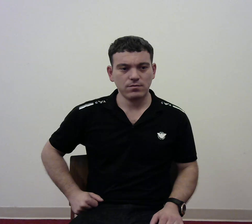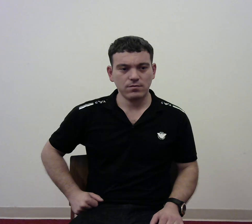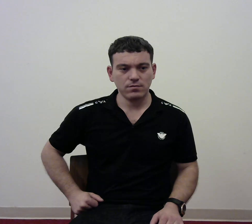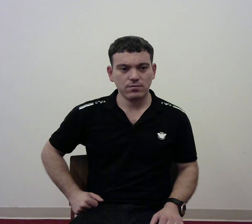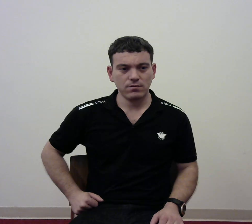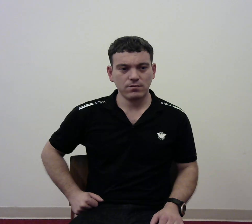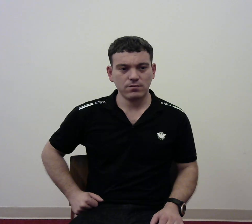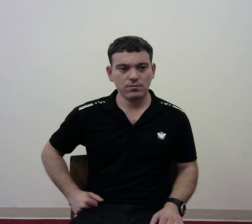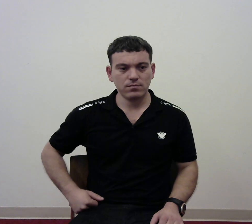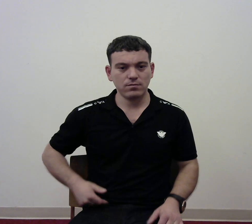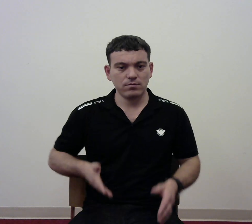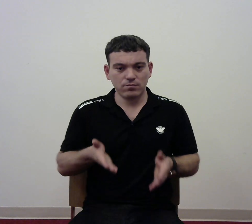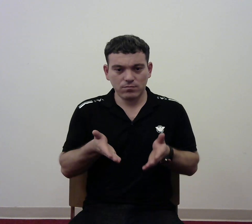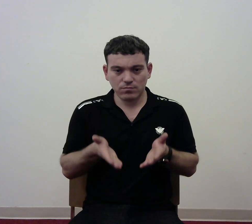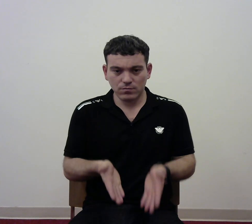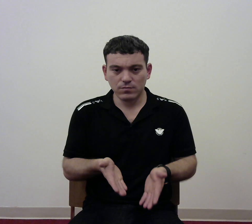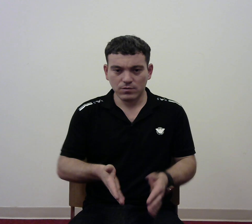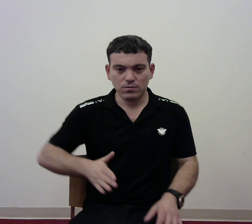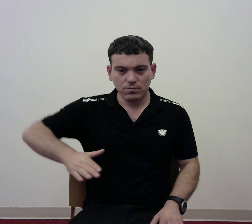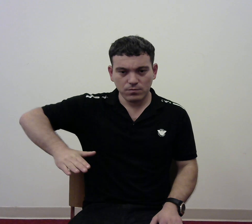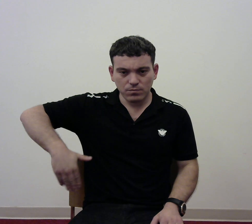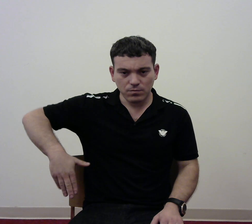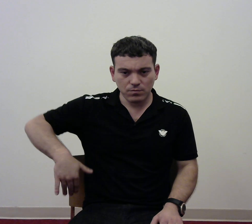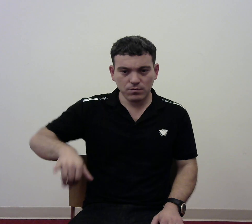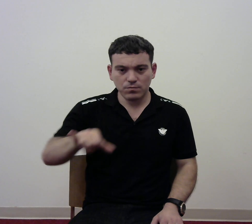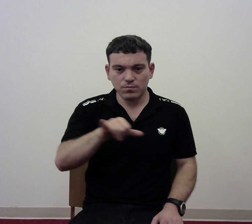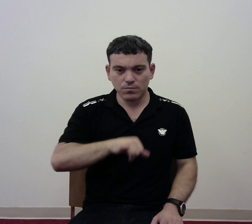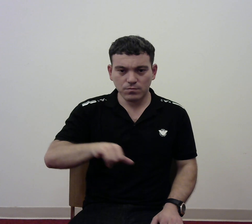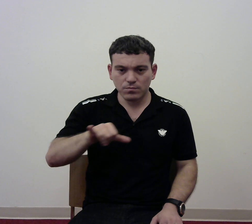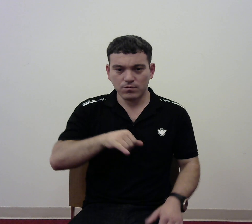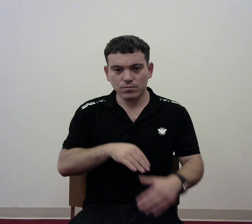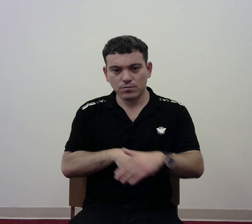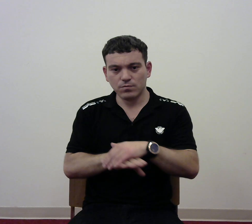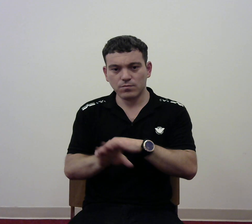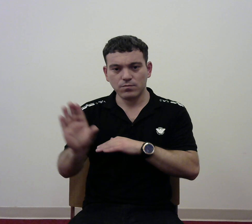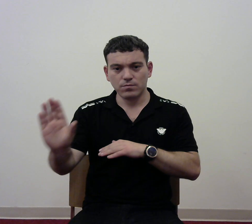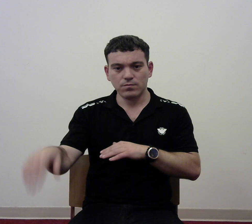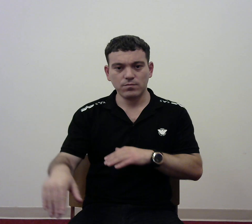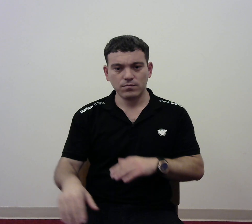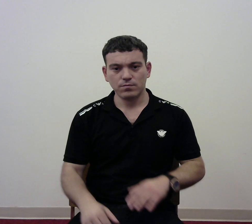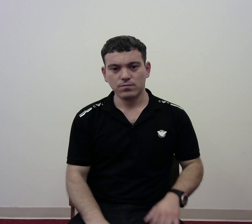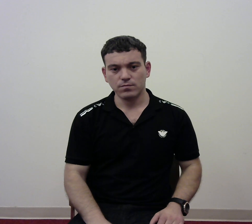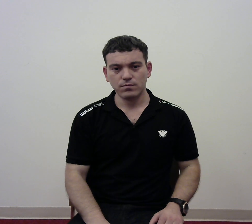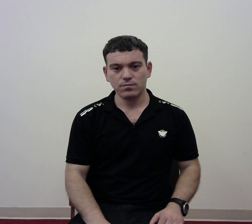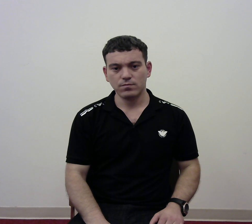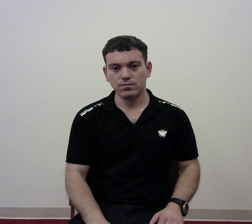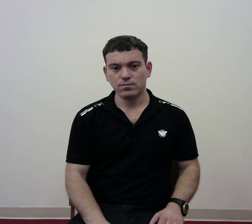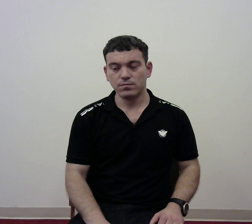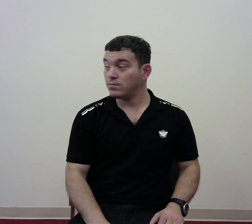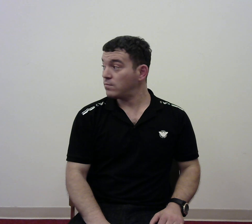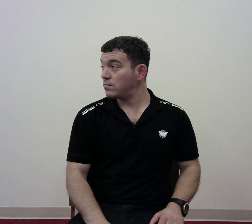Burdan sonra hara getməliyəm?